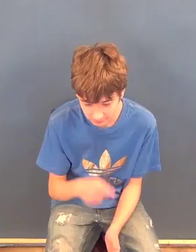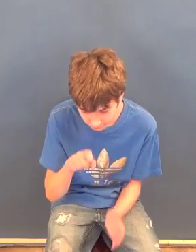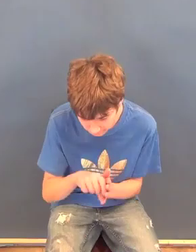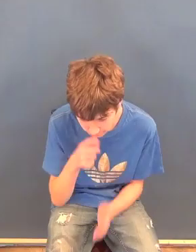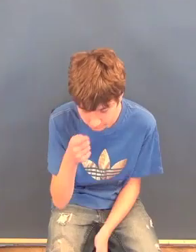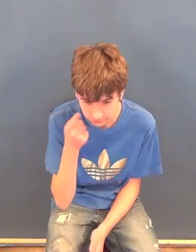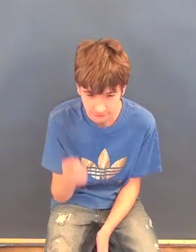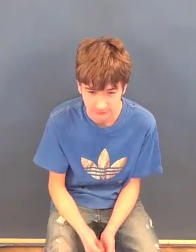Do Olsztyna.